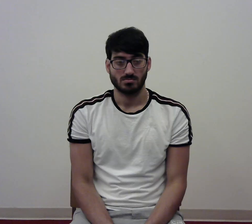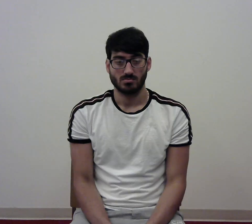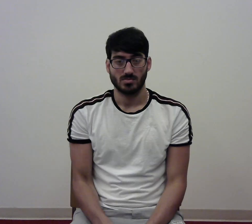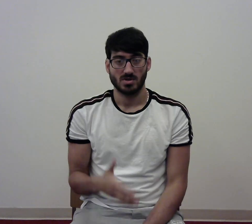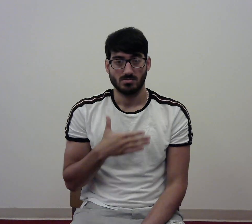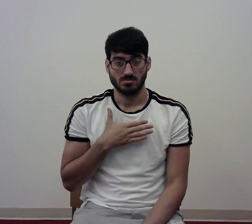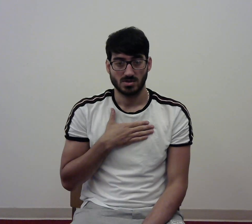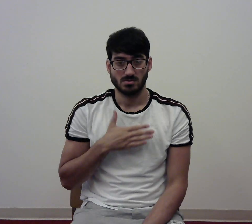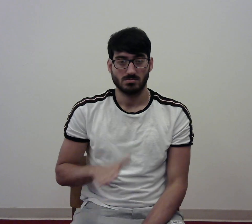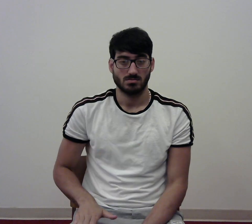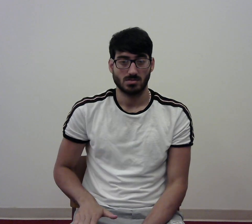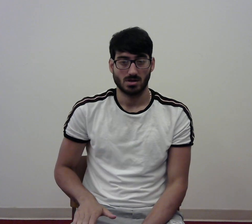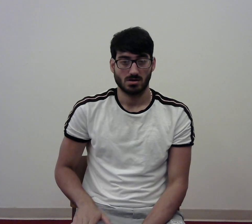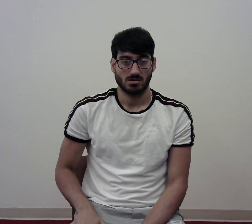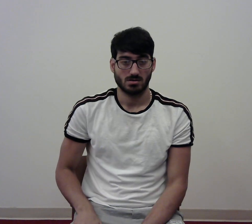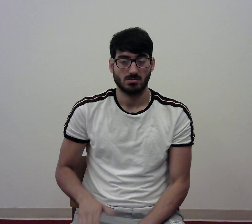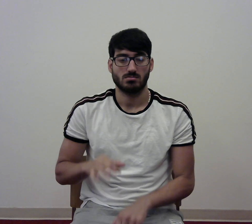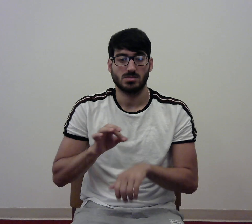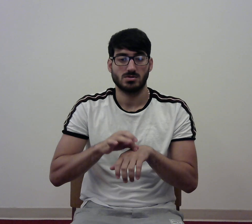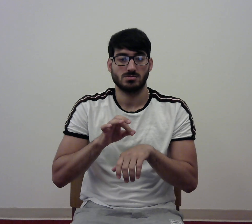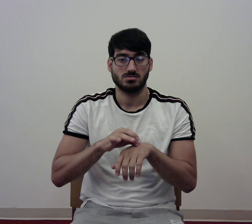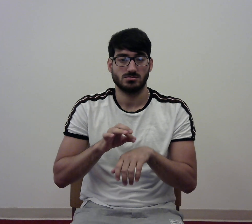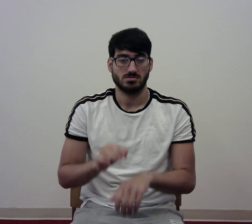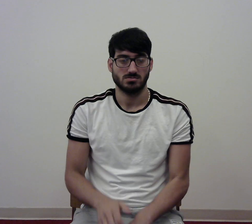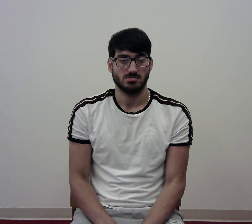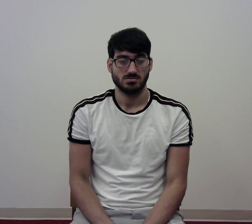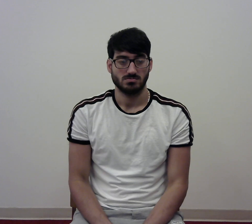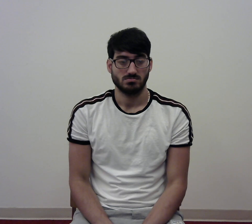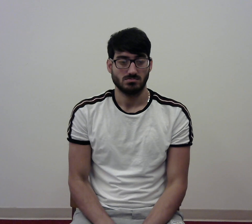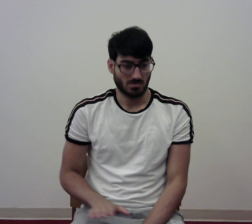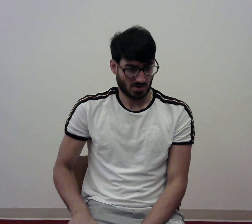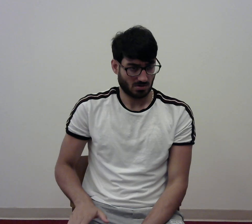Mənim ayağım ağrıyır